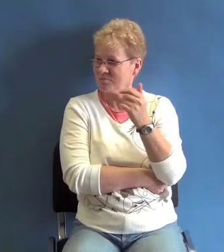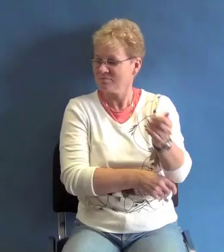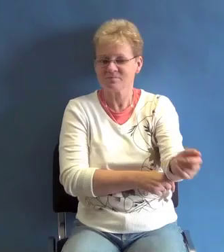Nie?